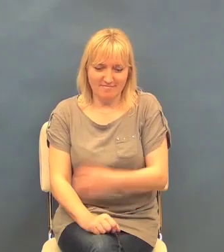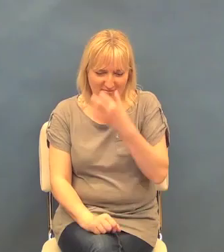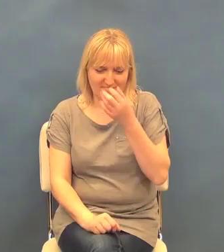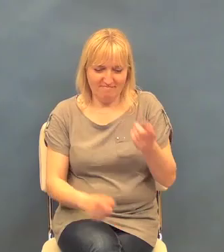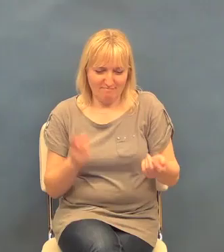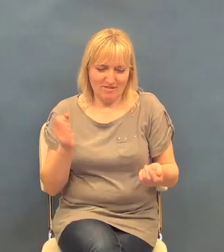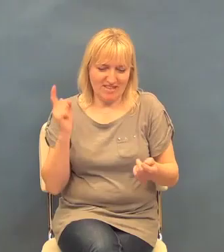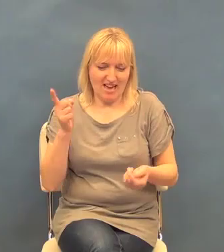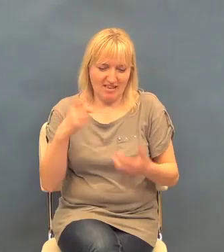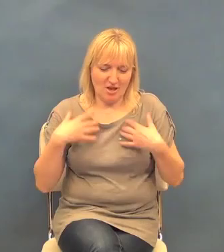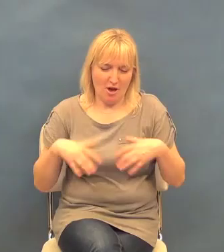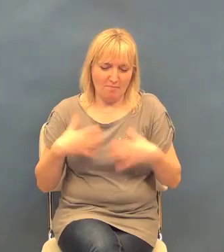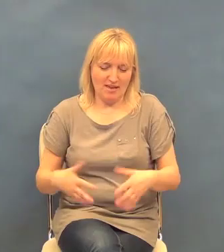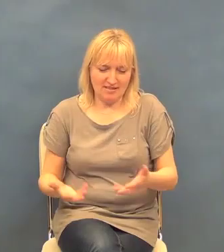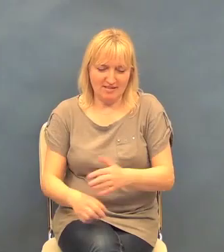Zakaz kąpania się.